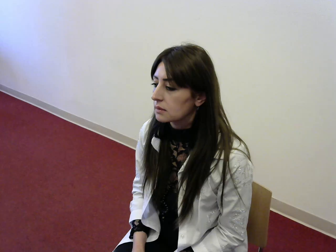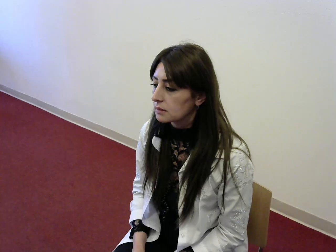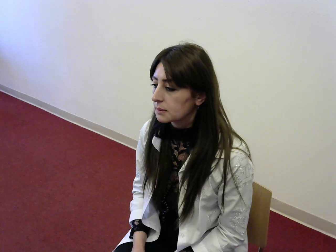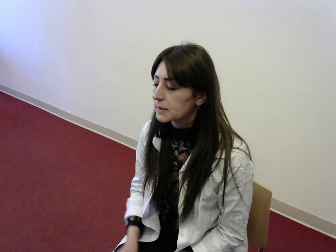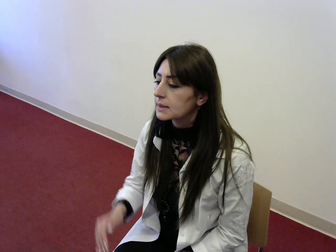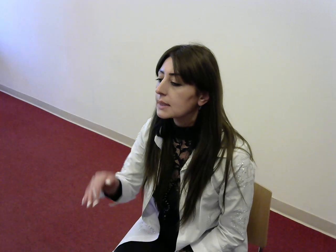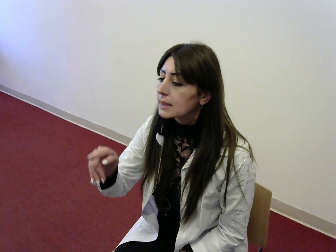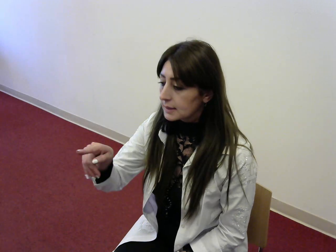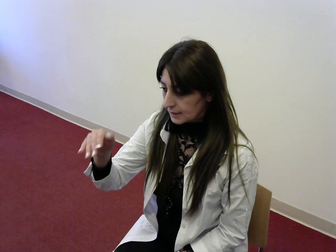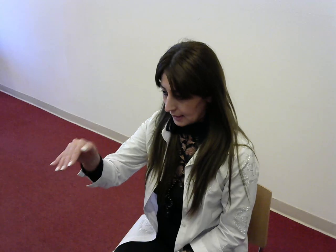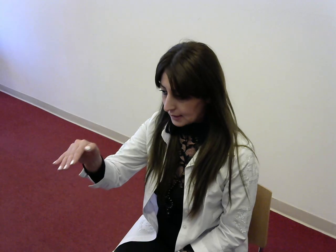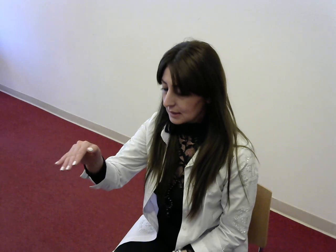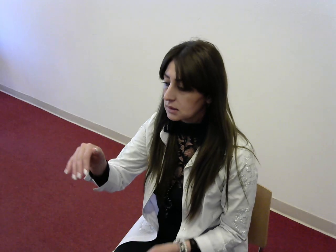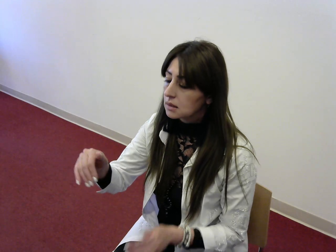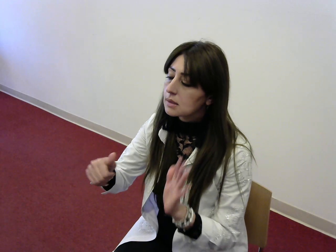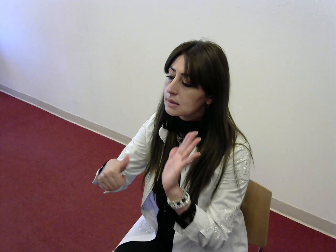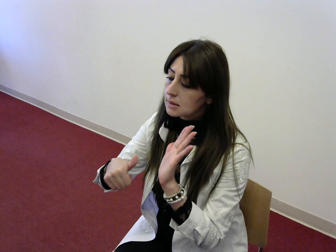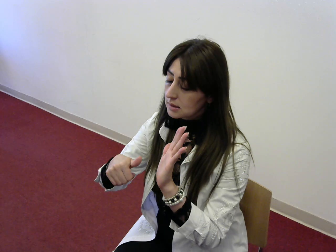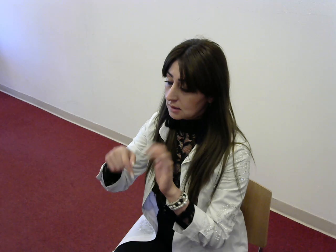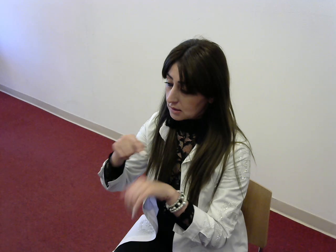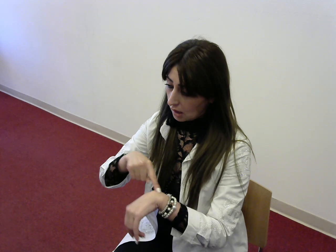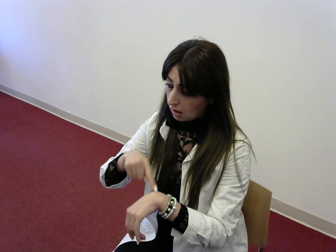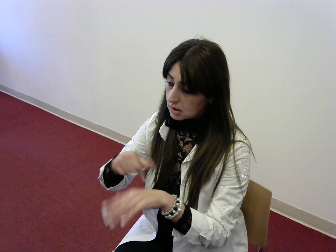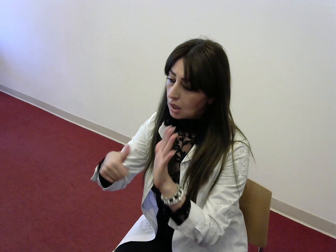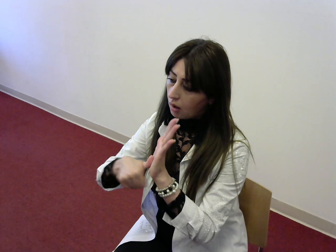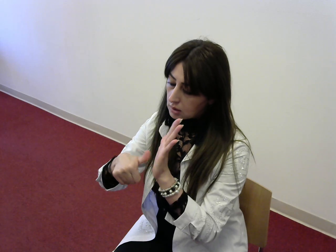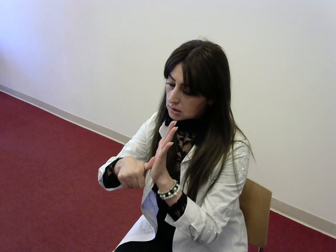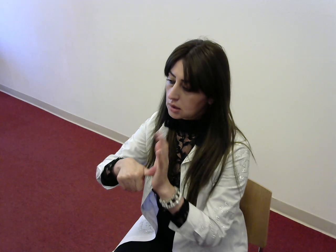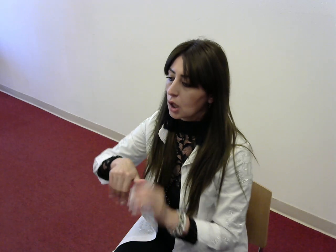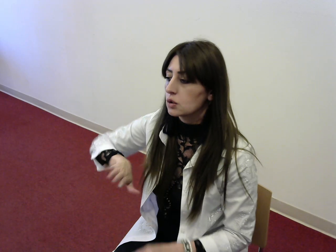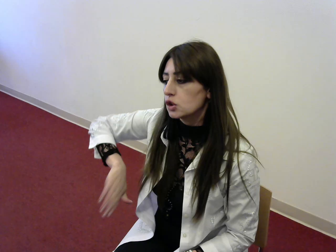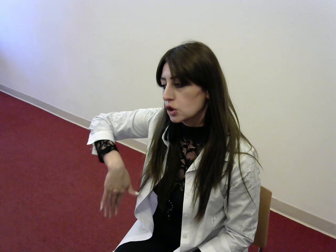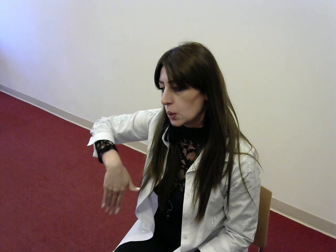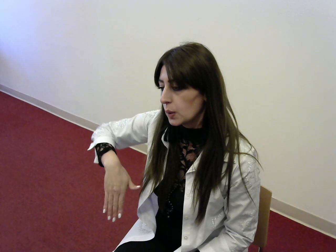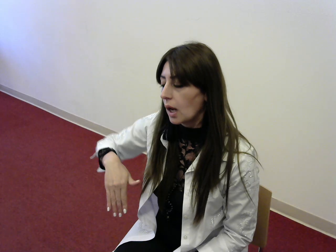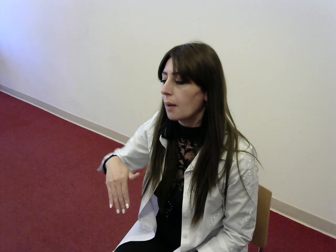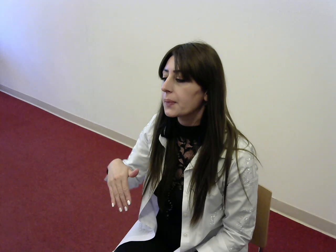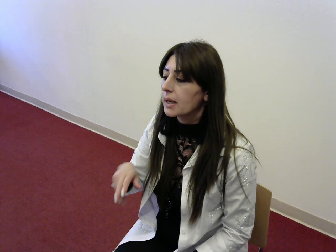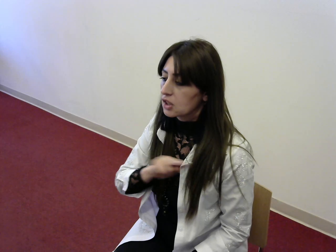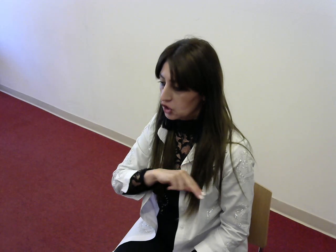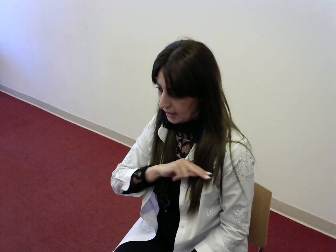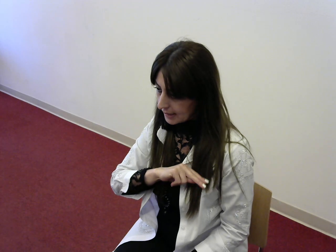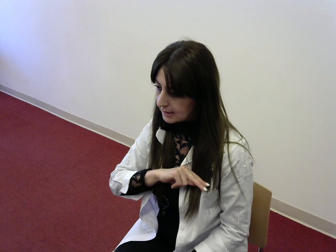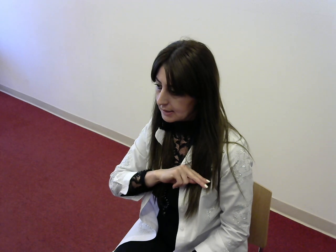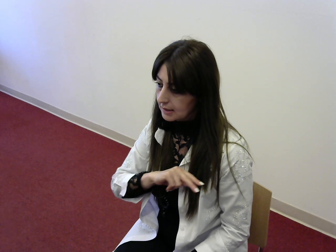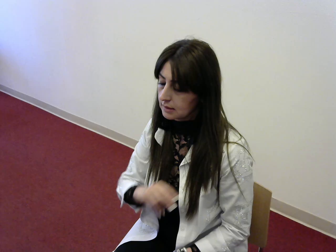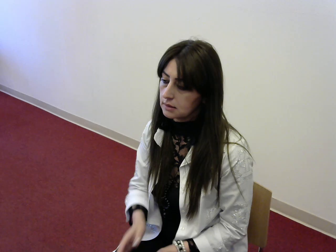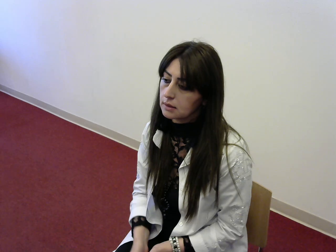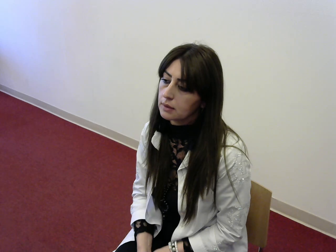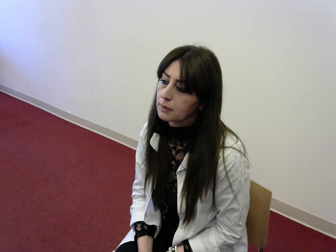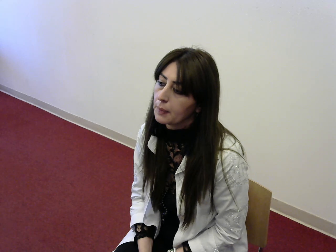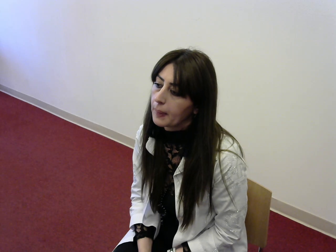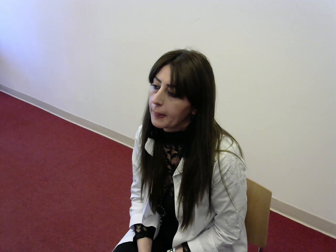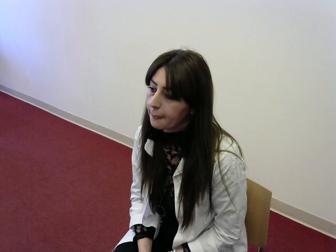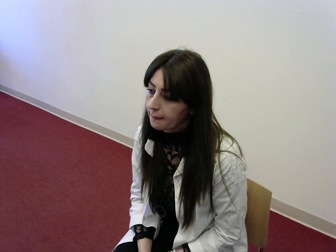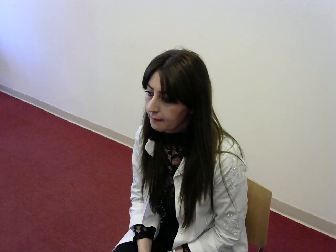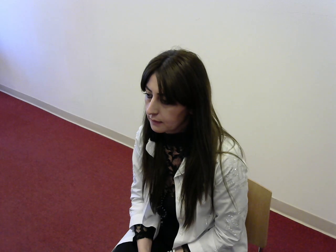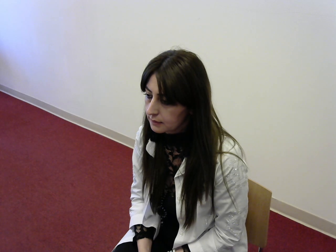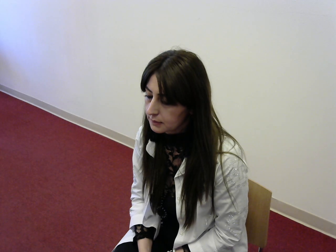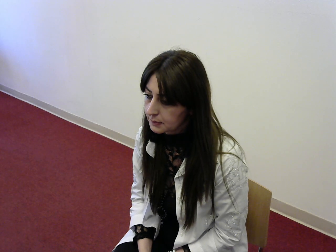Siz saat 6-dan sonra işləyirsiz?